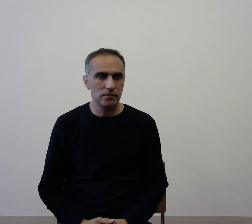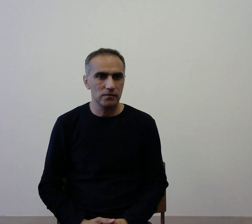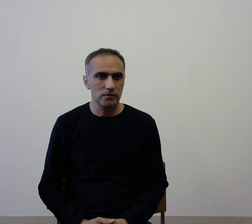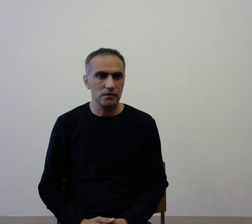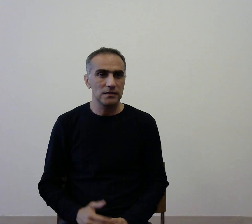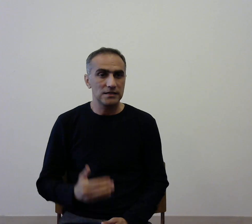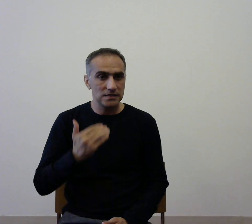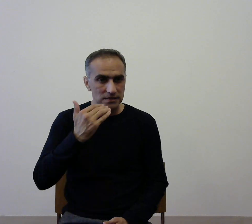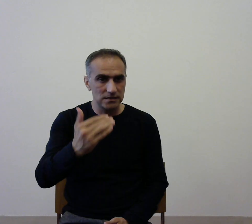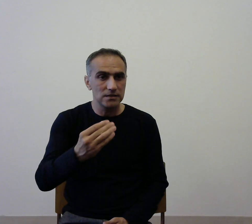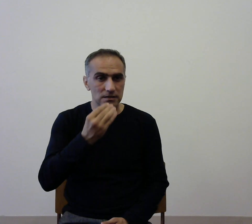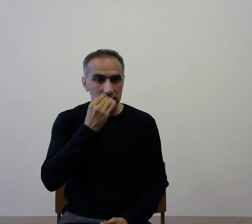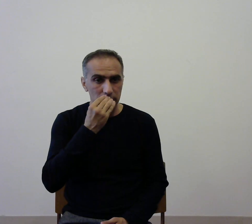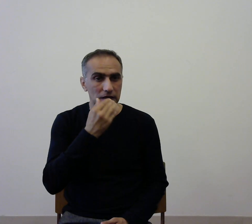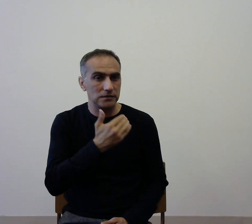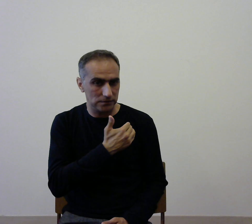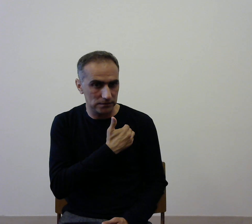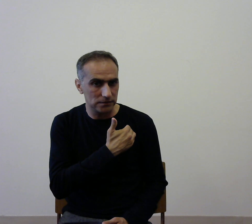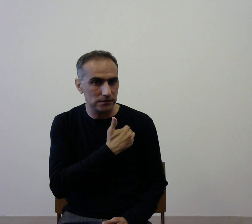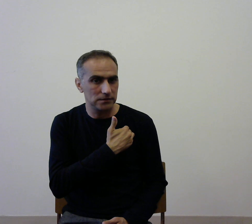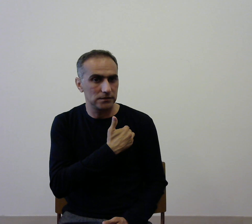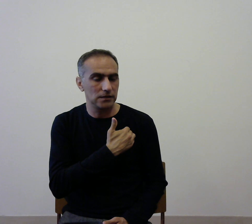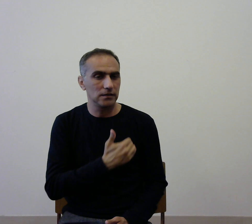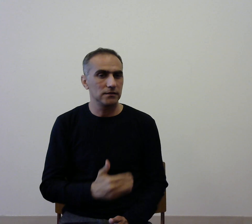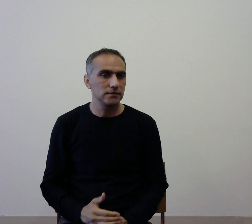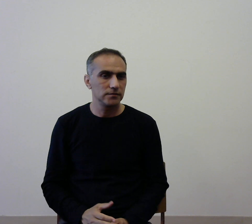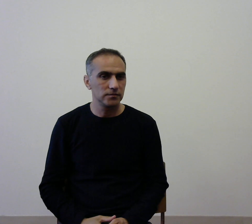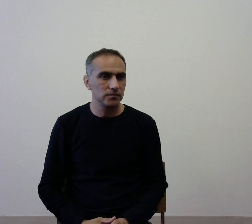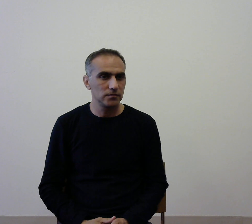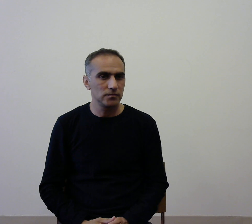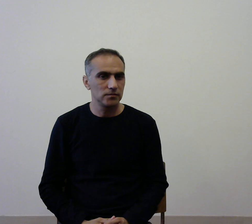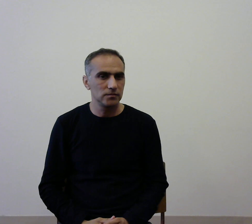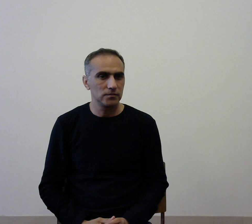Mən su istəyirəm